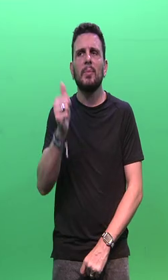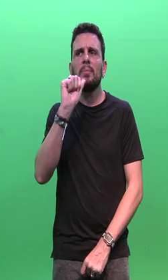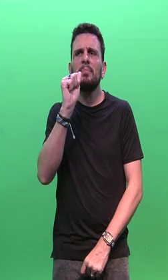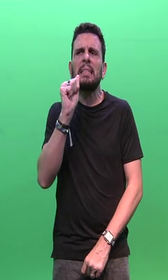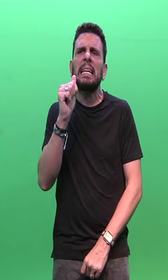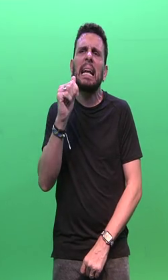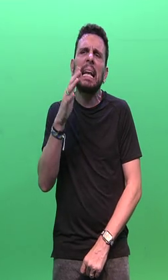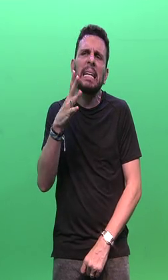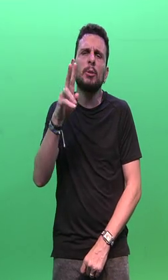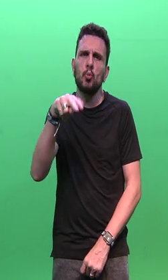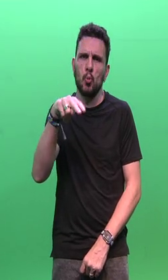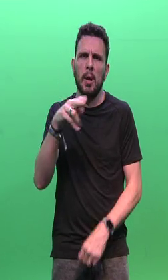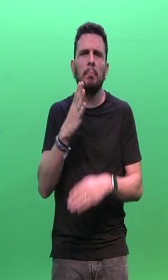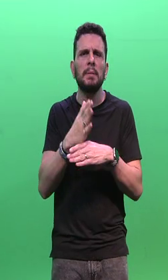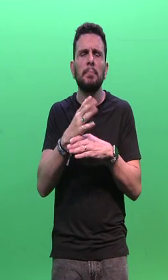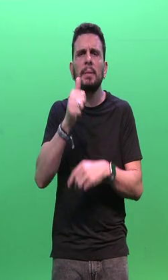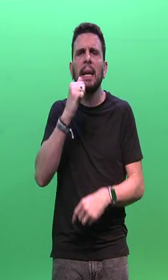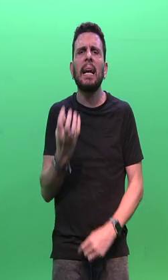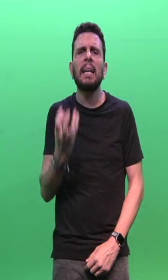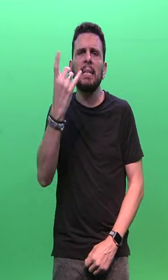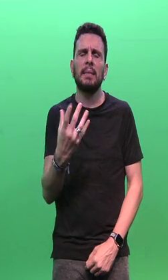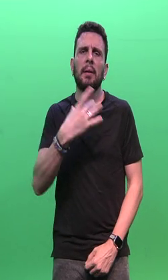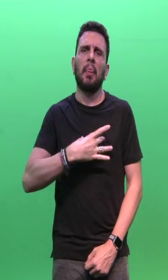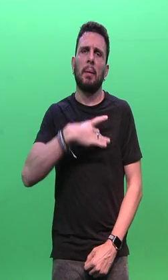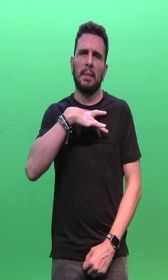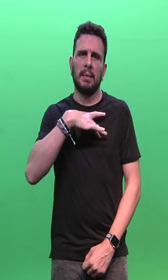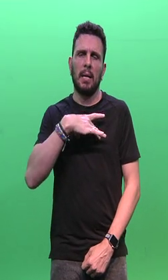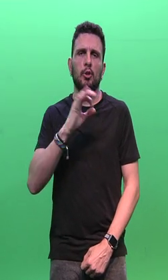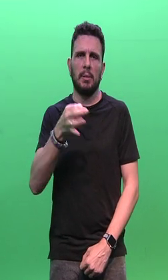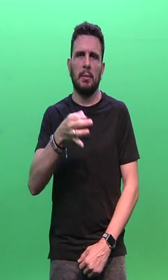No bec gairebé mai, sempre bec vegudes que tinguin molt de gas.